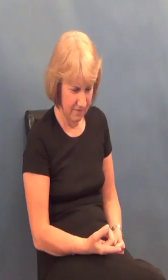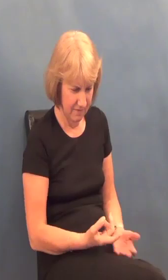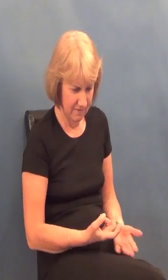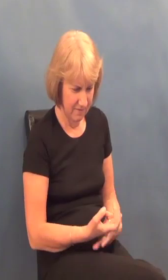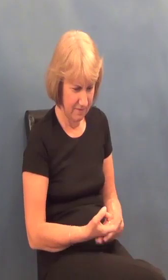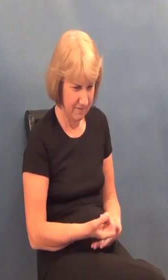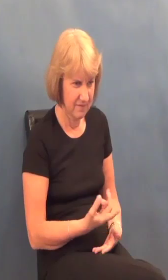Sanki? Dziwne.